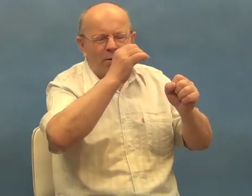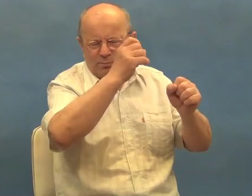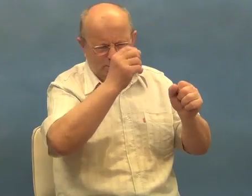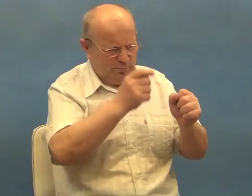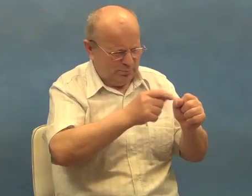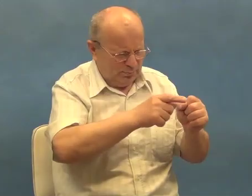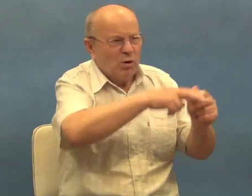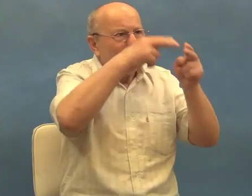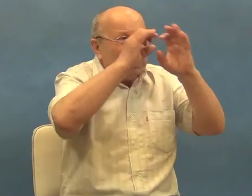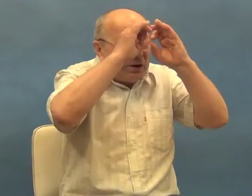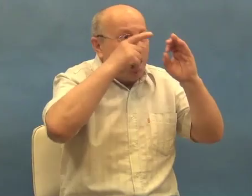Potem, patrzy przez lornetkę i myśli, że go złapie.